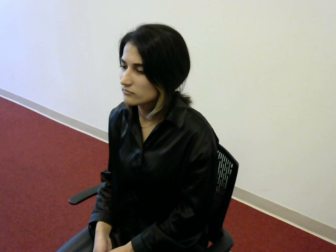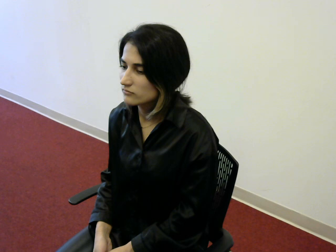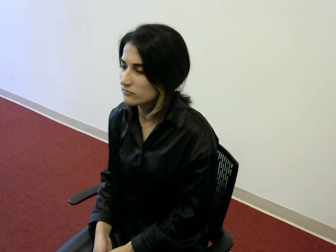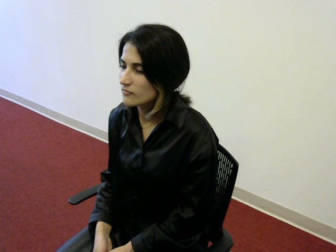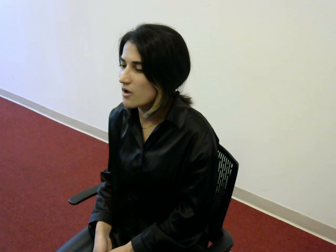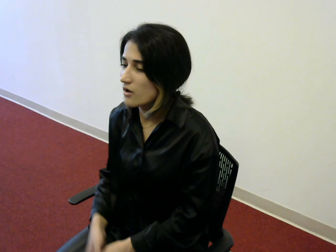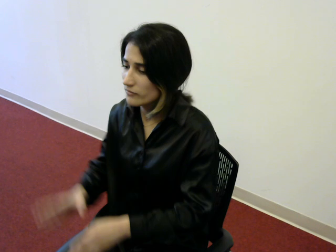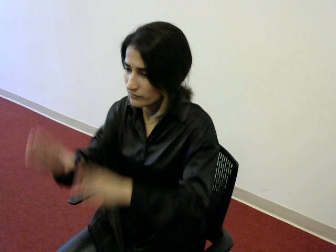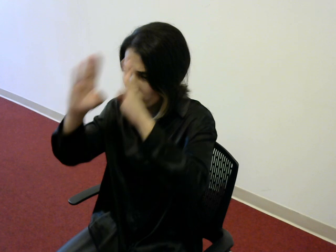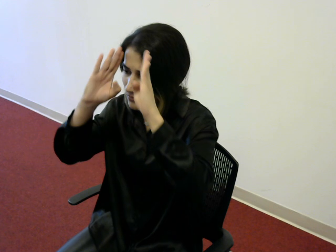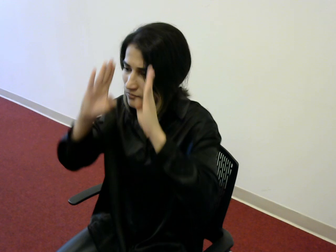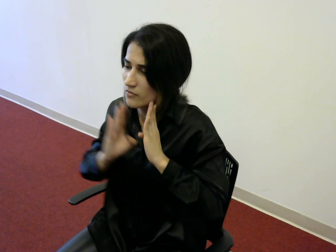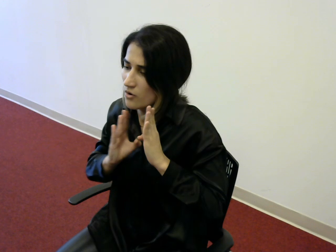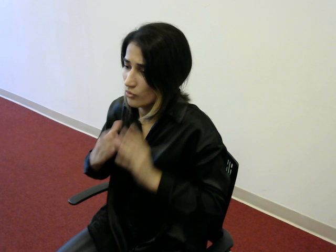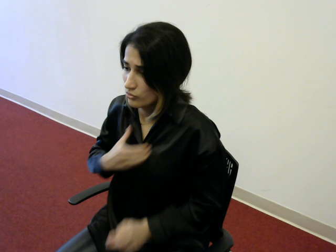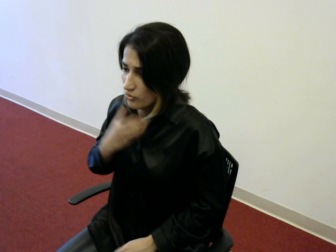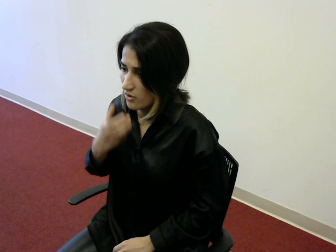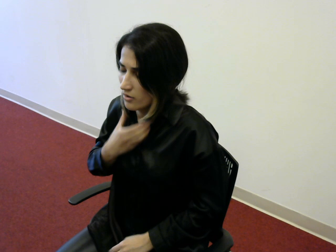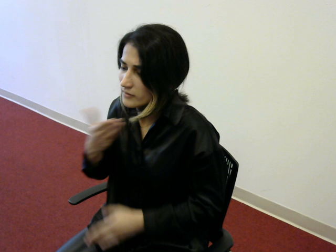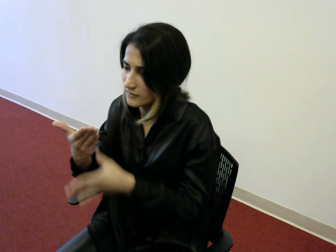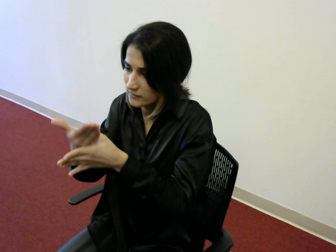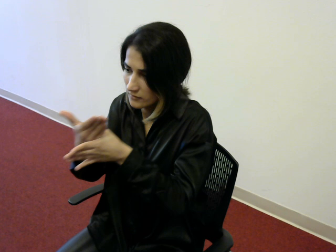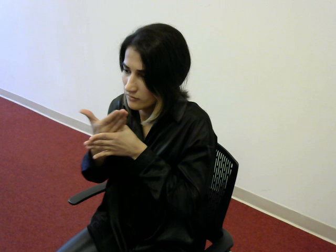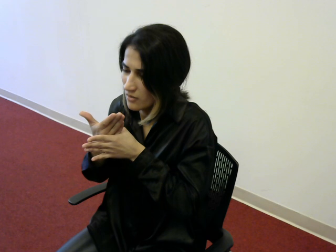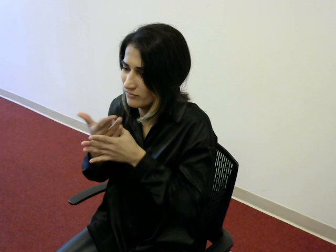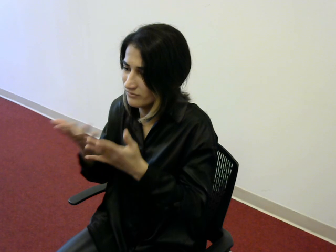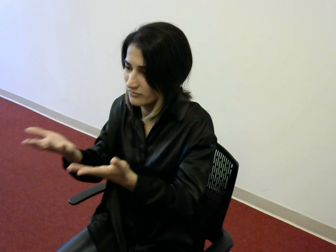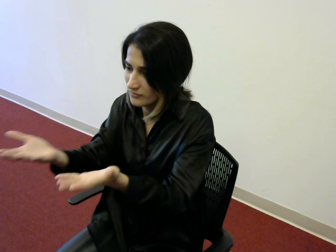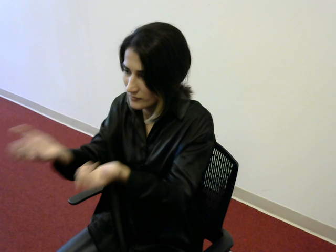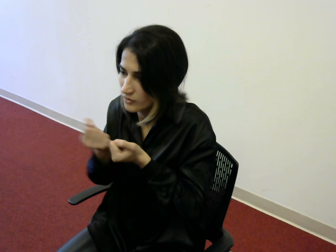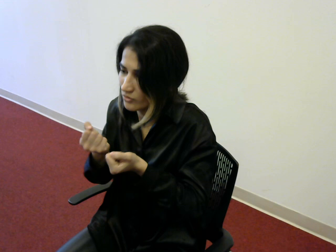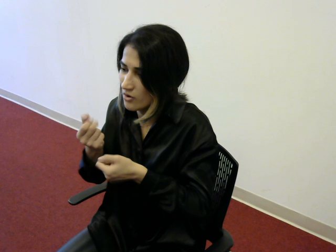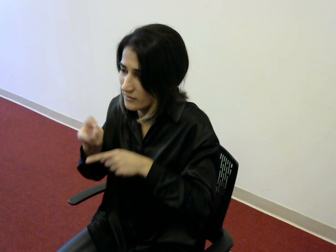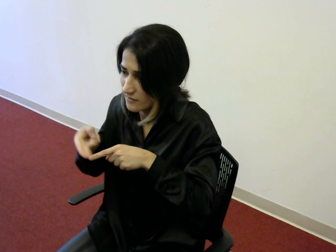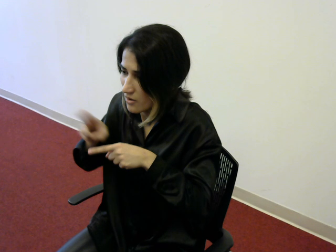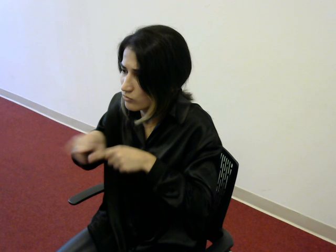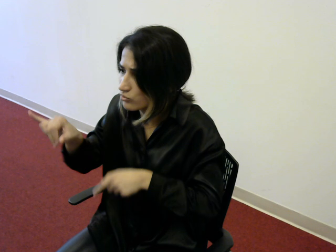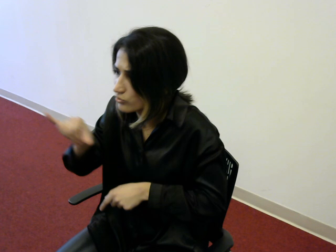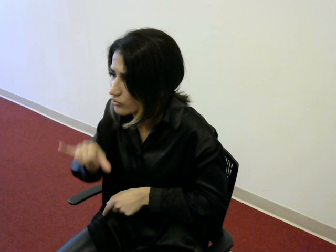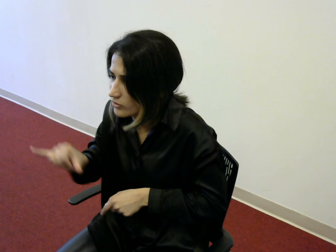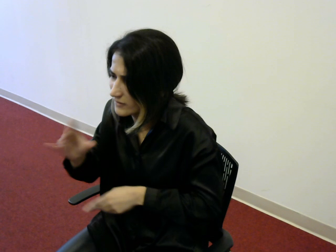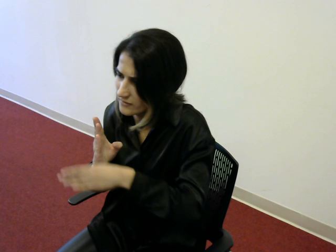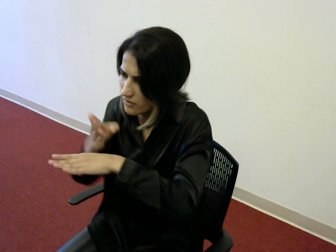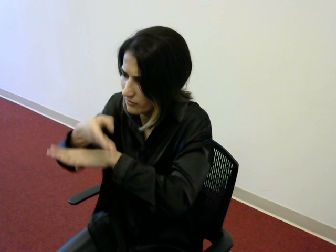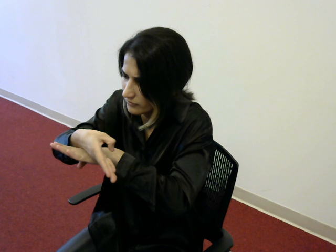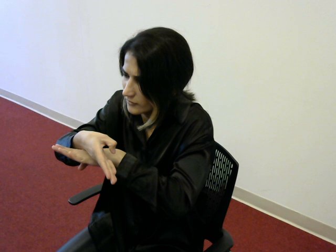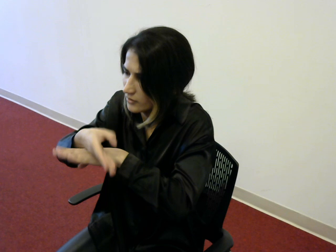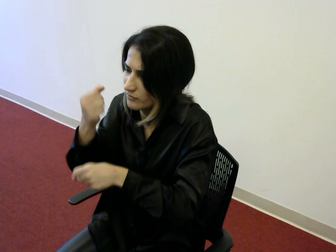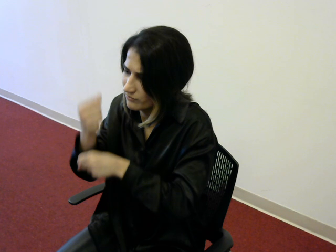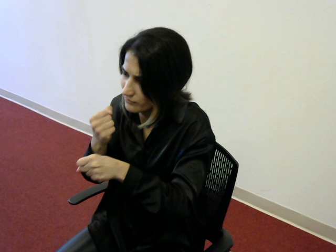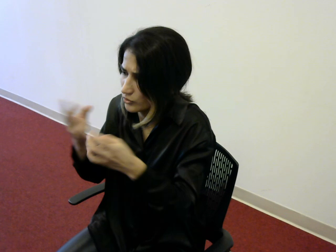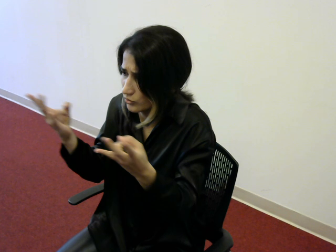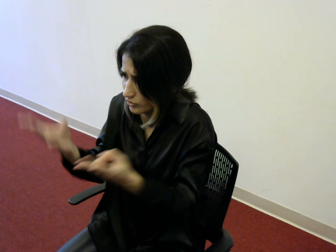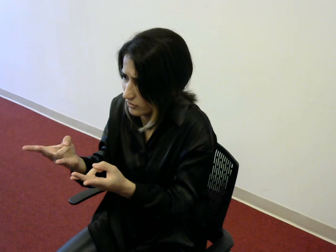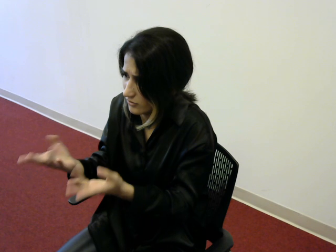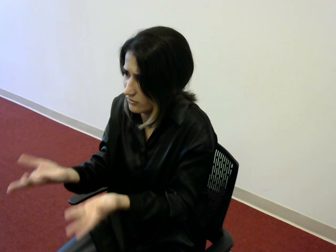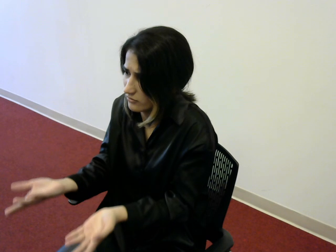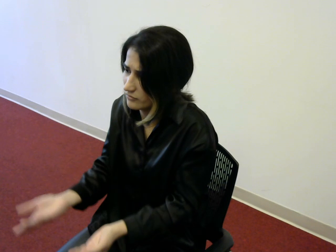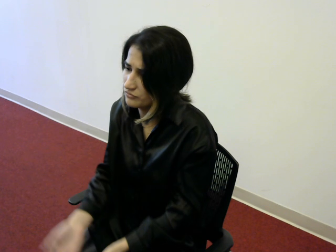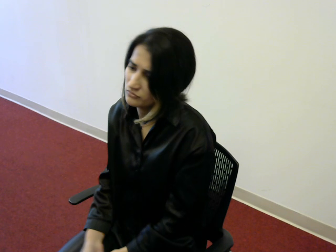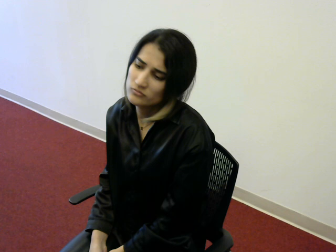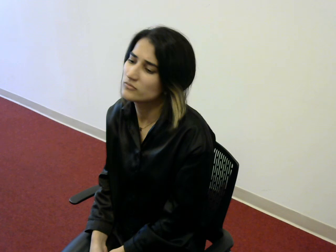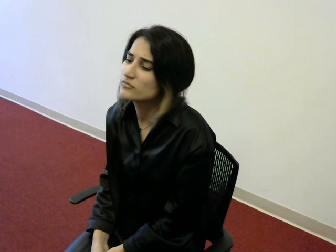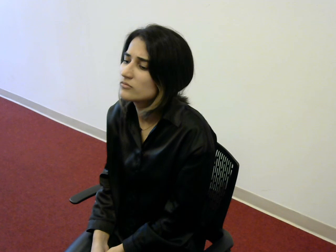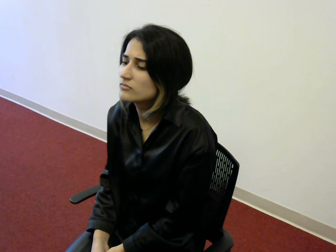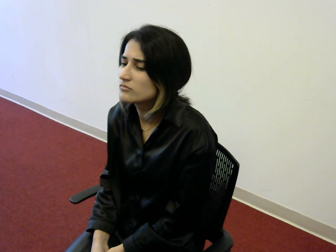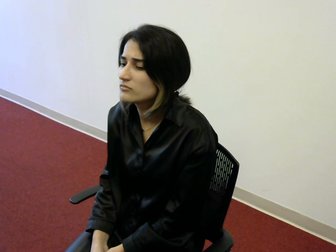Ünvanlı sosial yardım almaq üçün hara müraciət etmək lazımdır